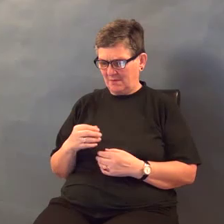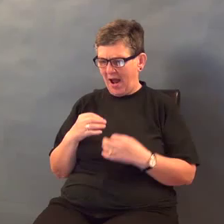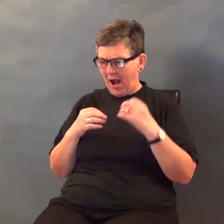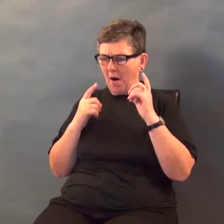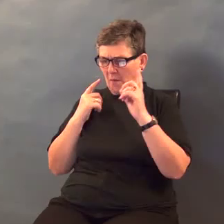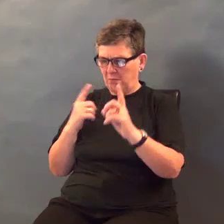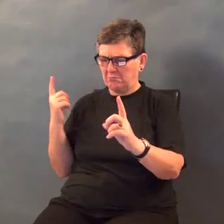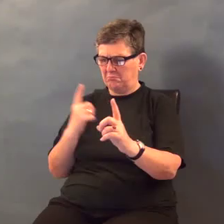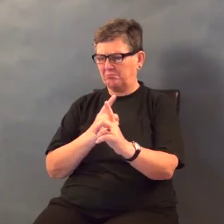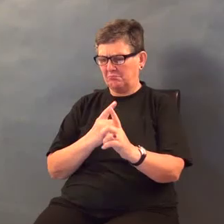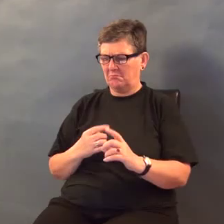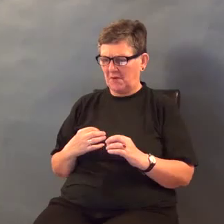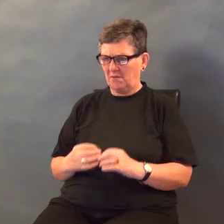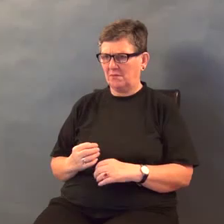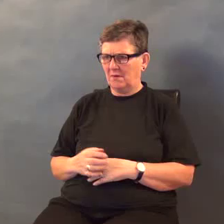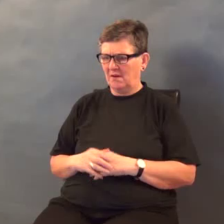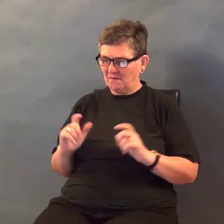Ktoś idzie, a z tyłu dogania samochód.